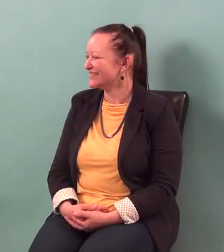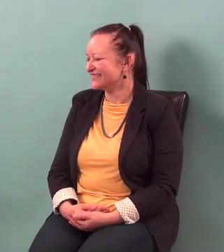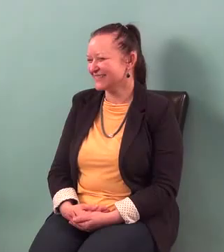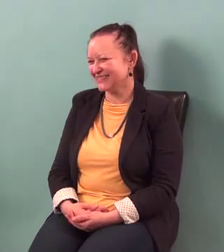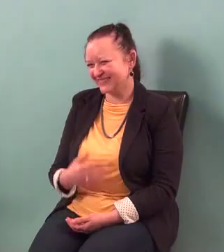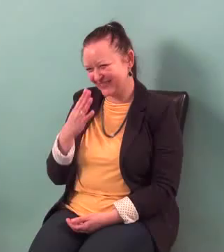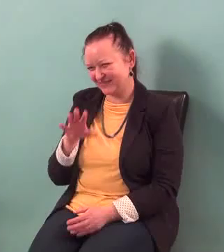Wiem.